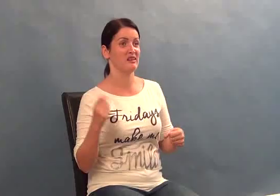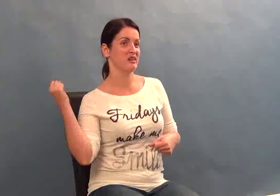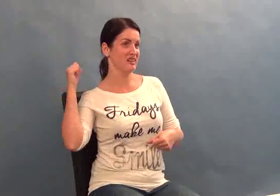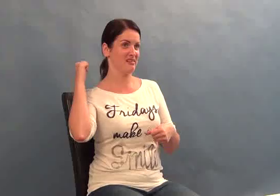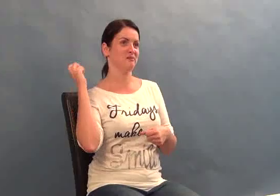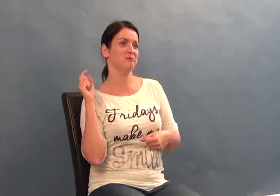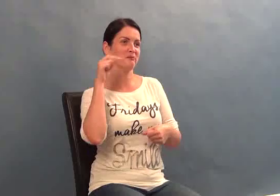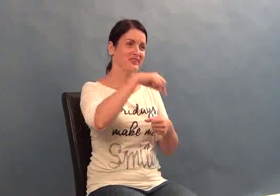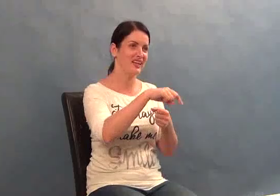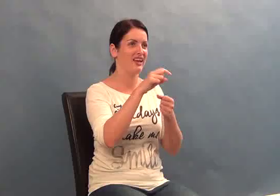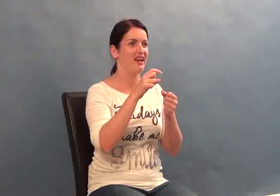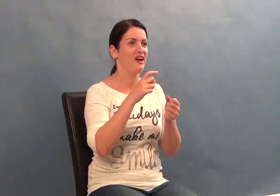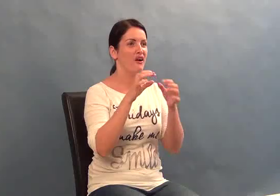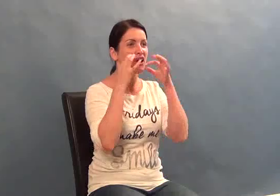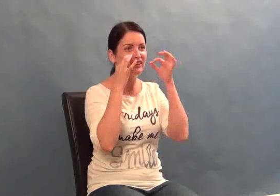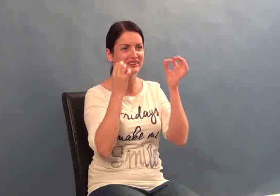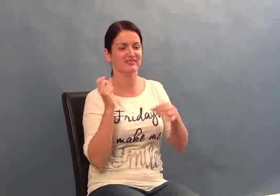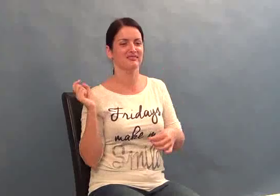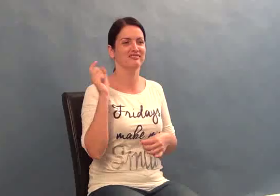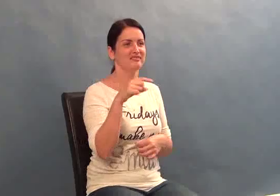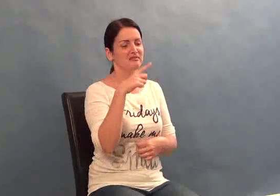Kot przyszedł do kury.